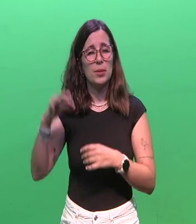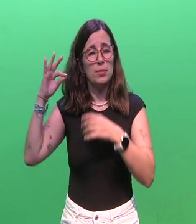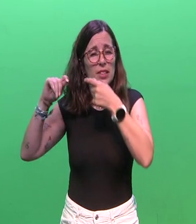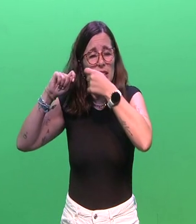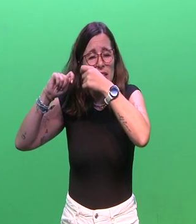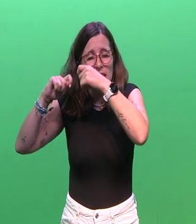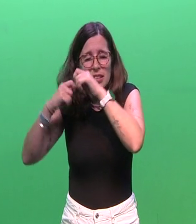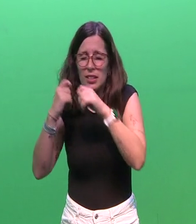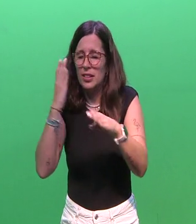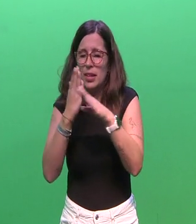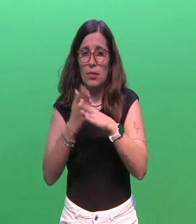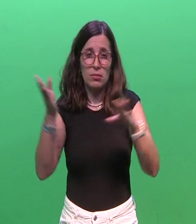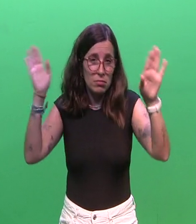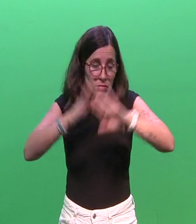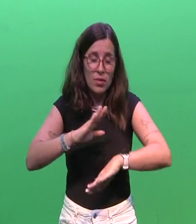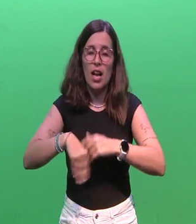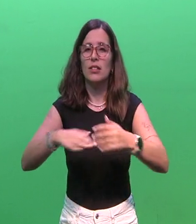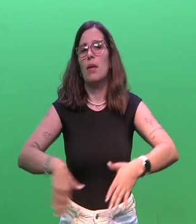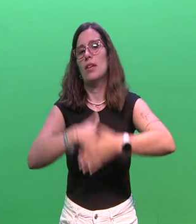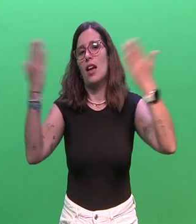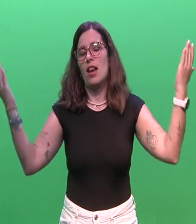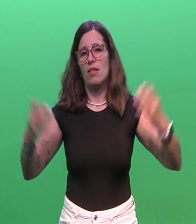Sento un xiulet molt intens, sempre el sento de nit i fins a la matinada.